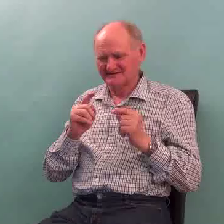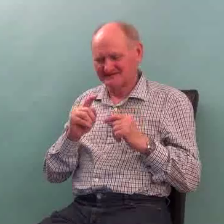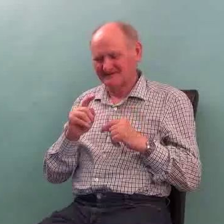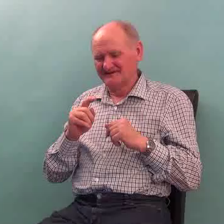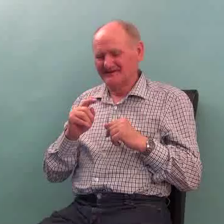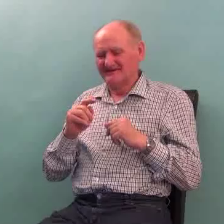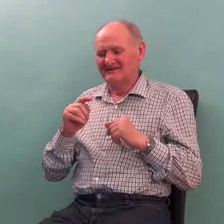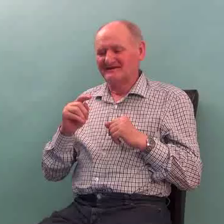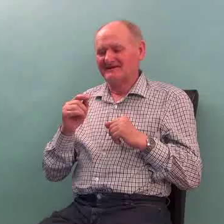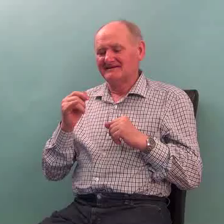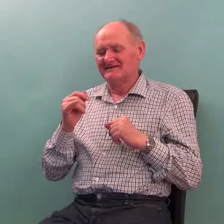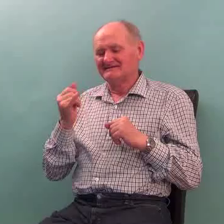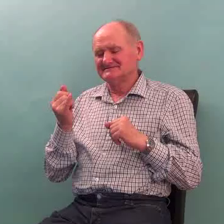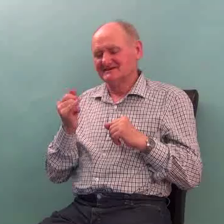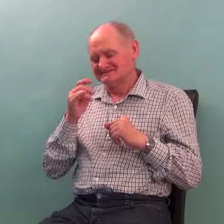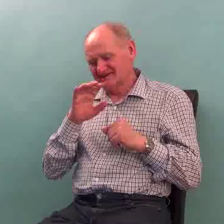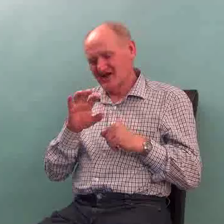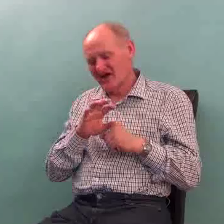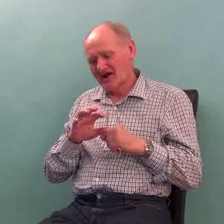Dziecko ogląda.